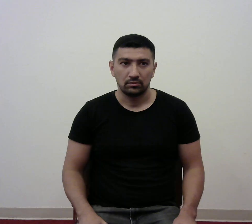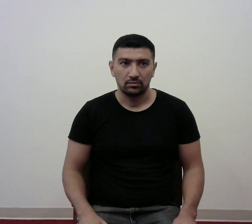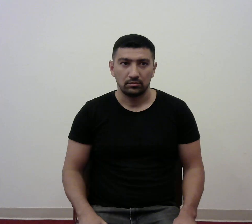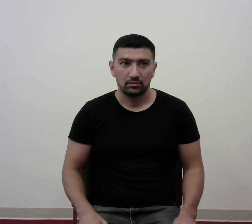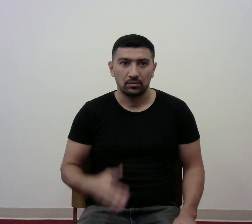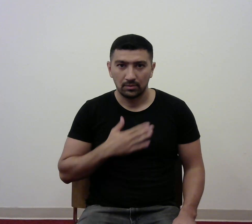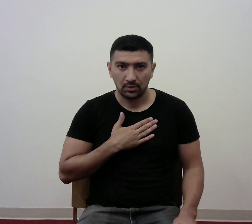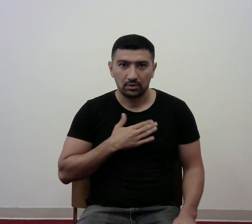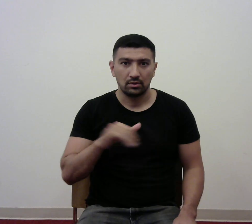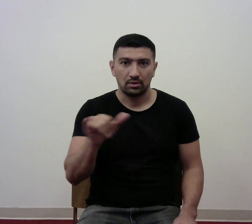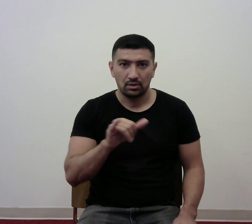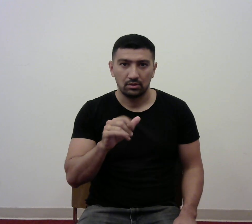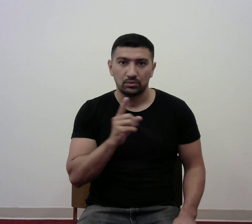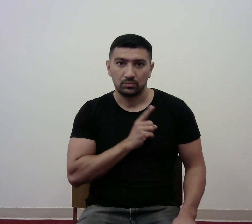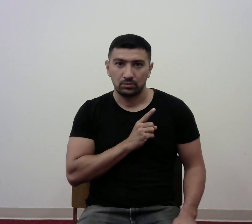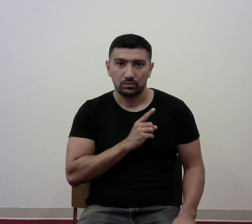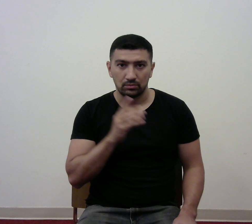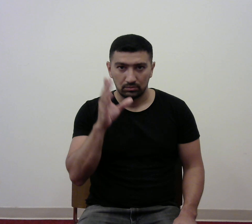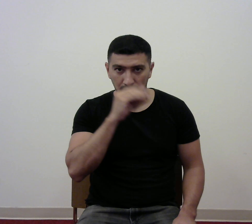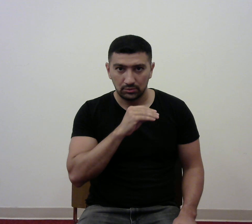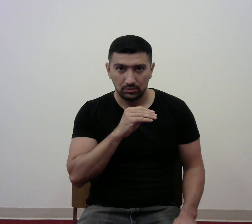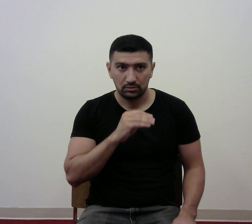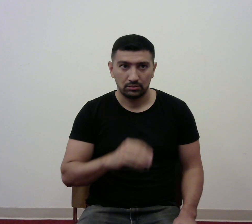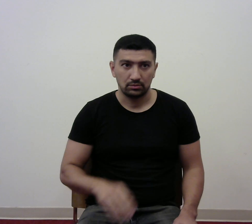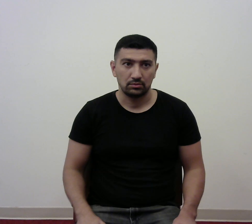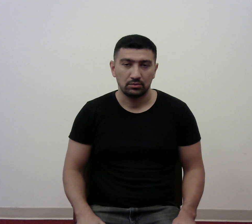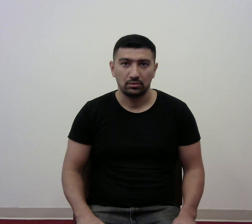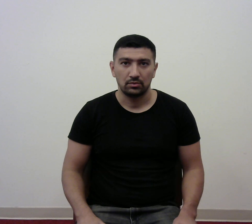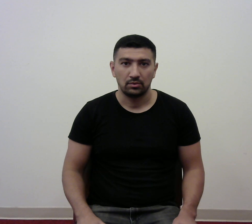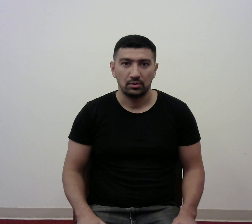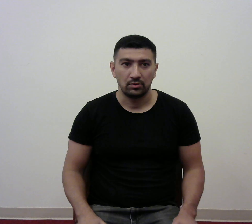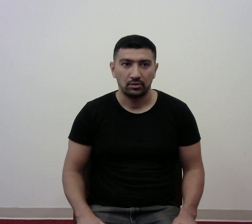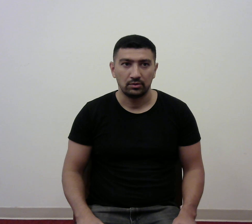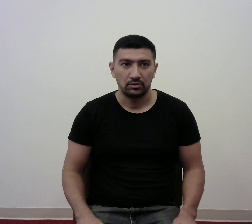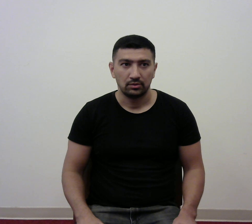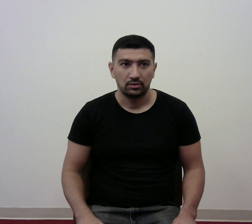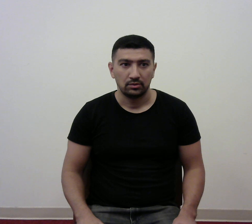Mən harda gözləyə bilərəm?